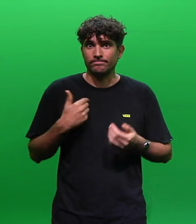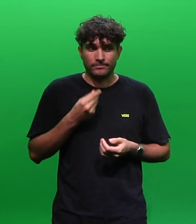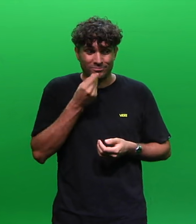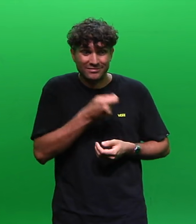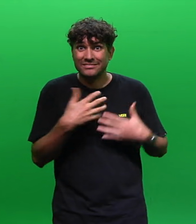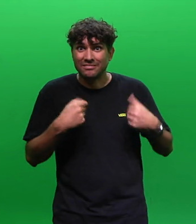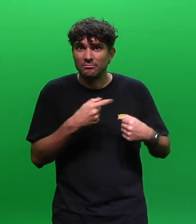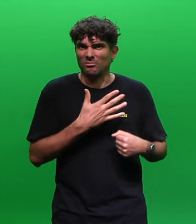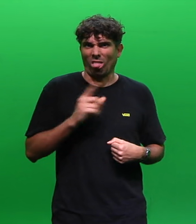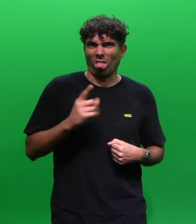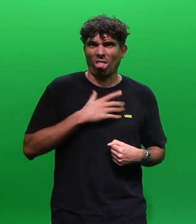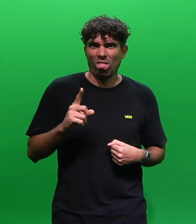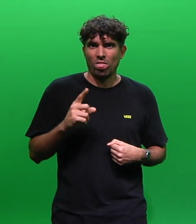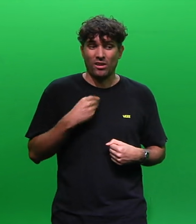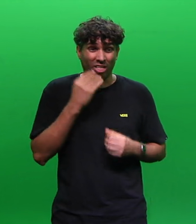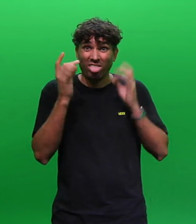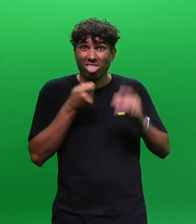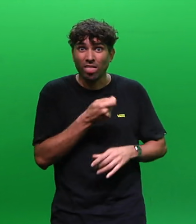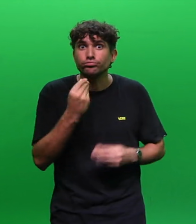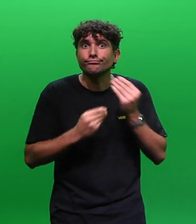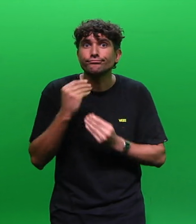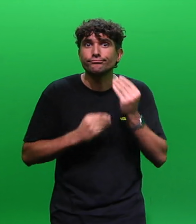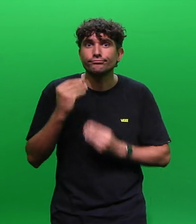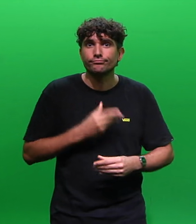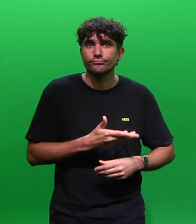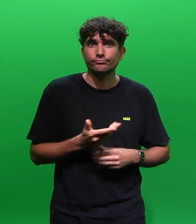Si li dono menjar sa no el vol, en canvi, si li dono capritxos sí que els vol.